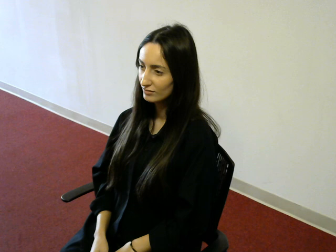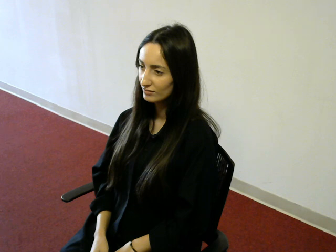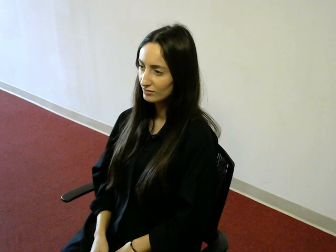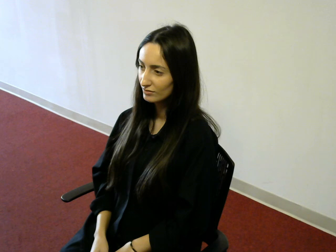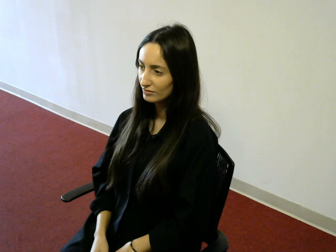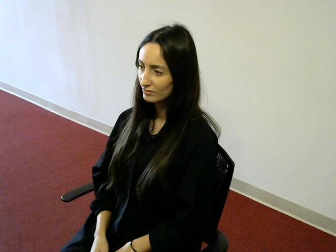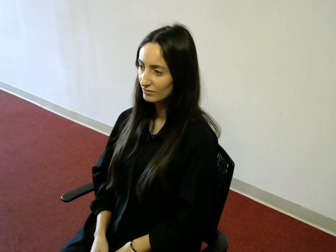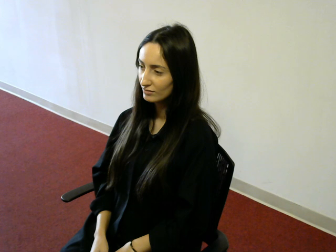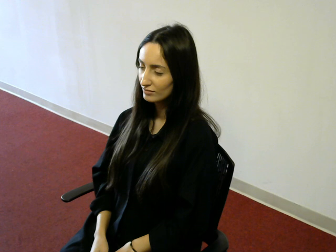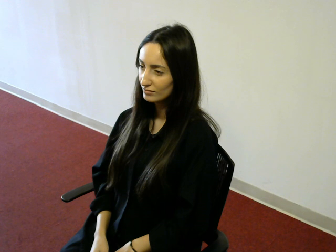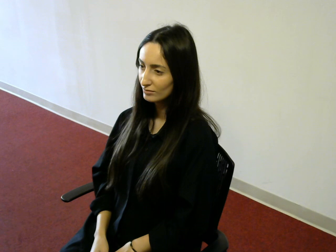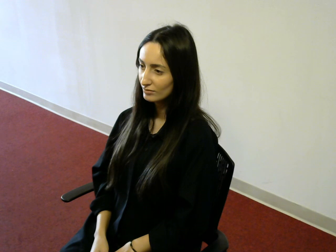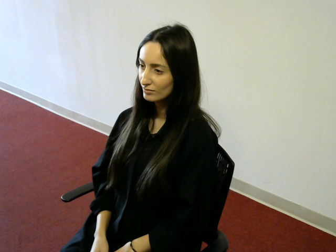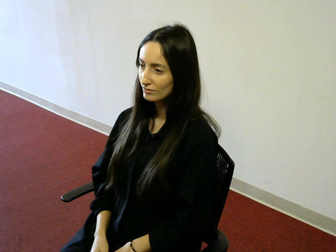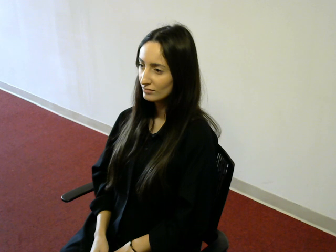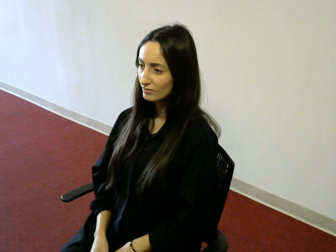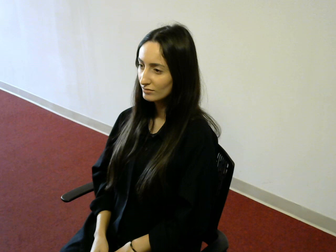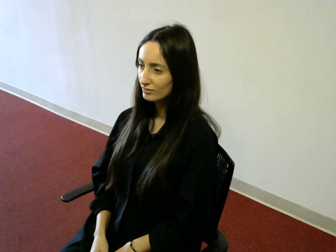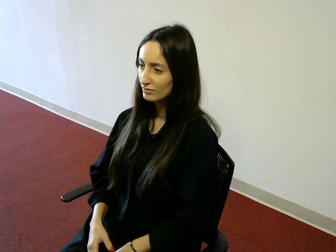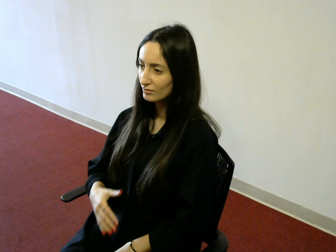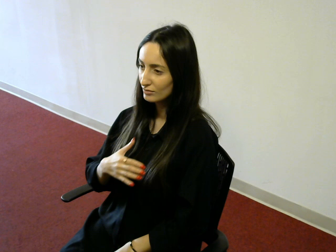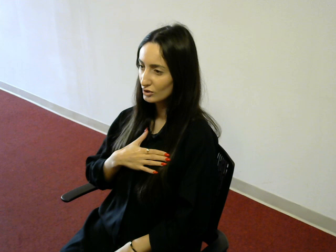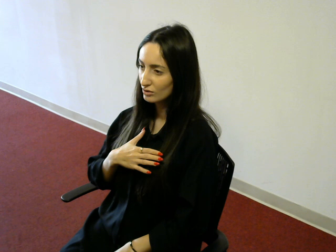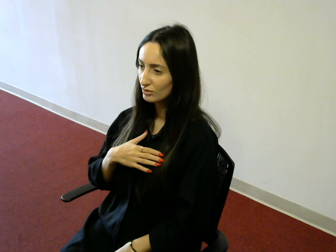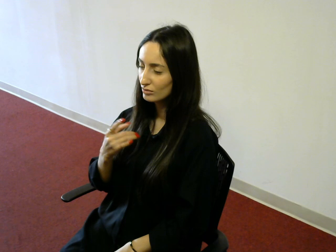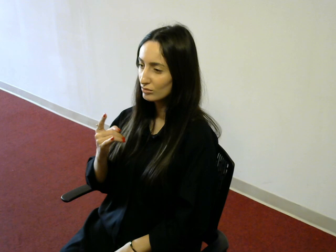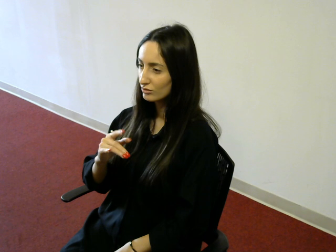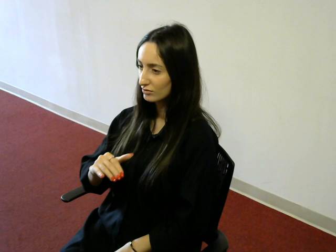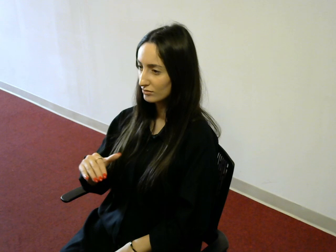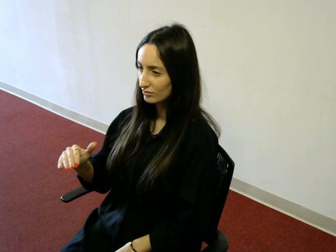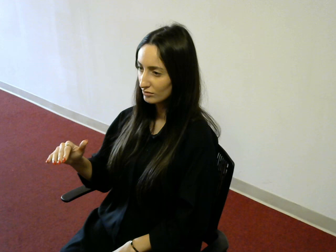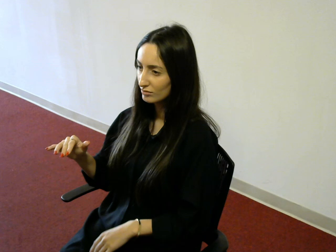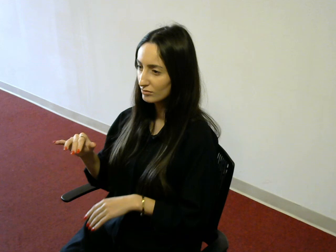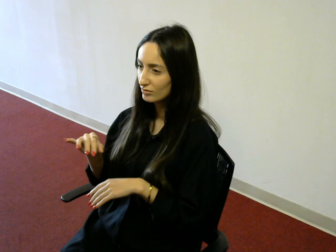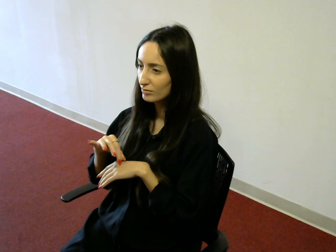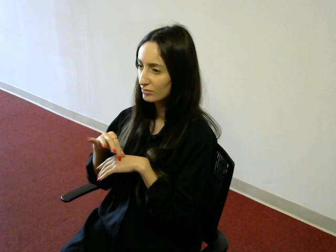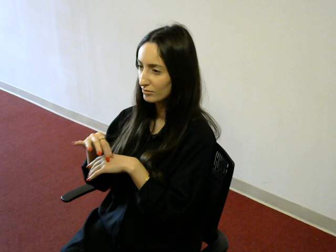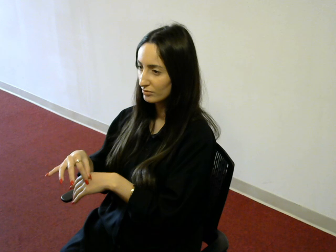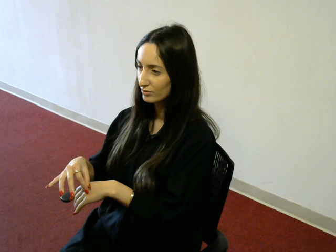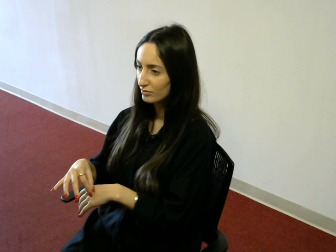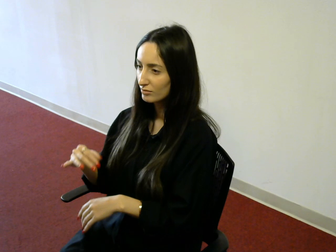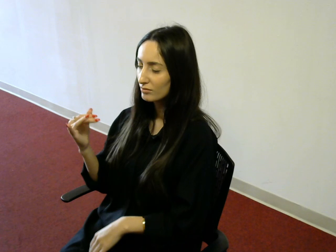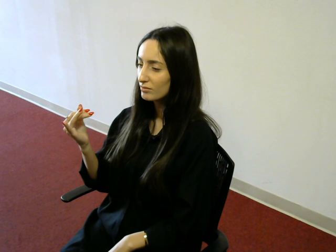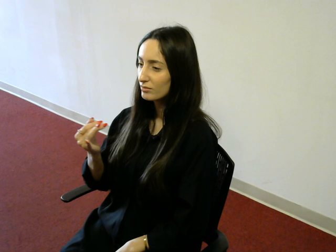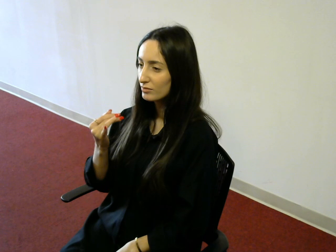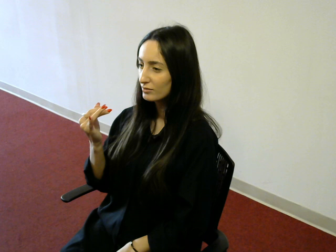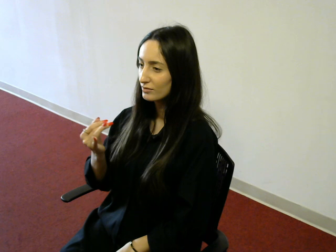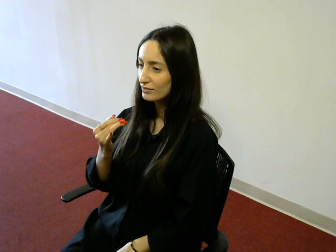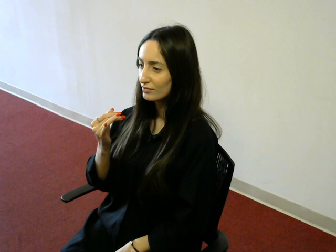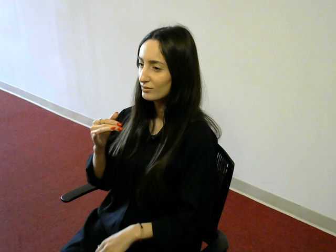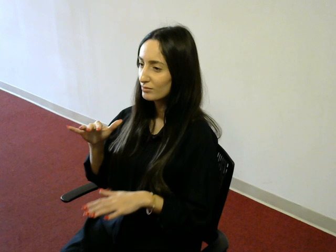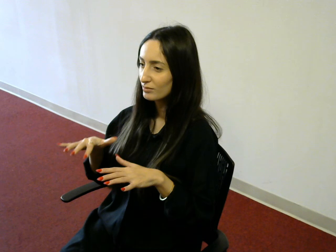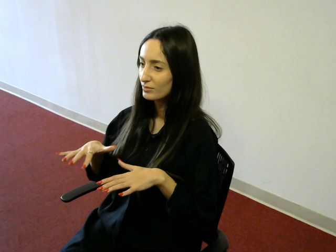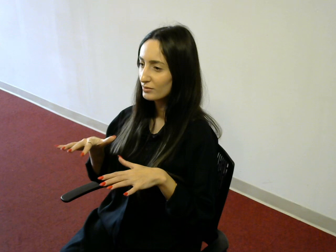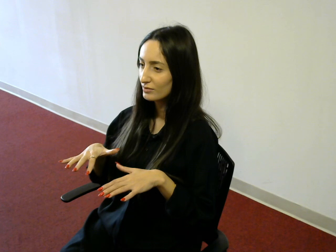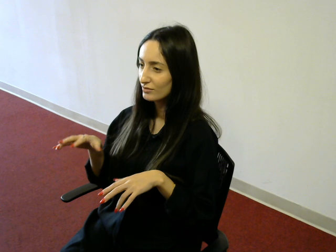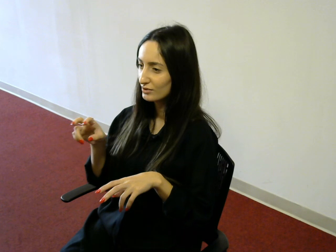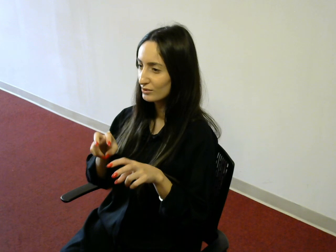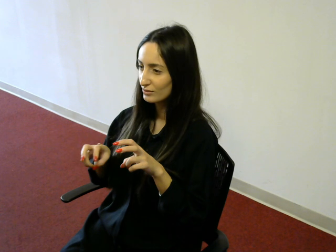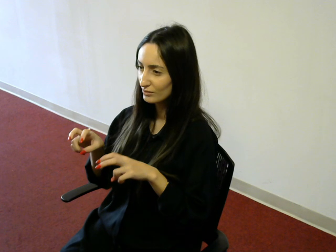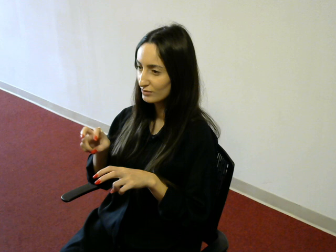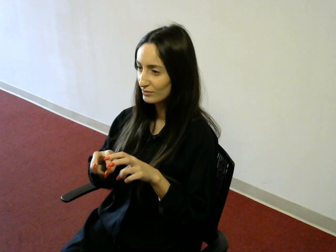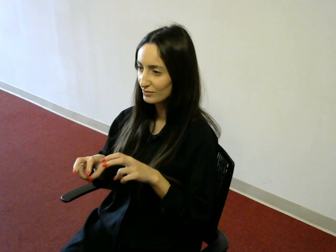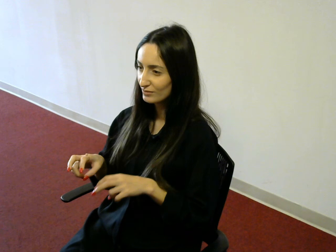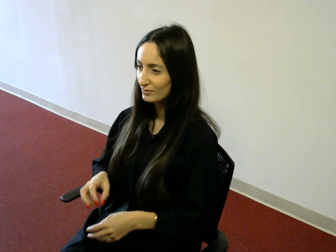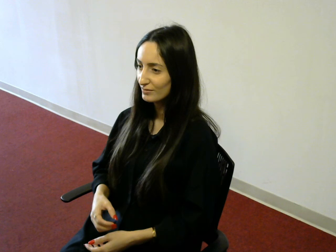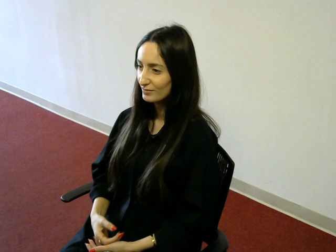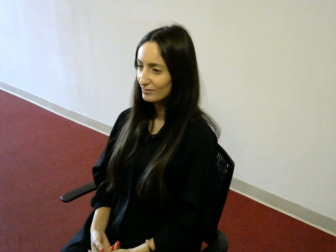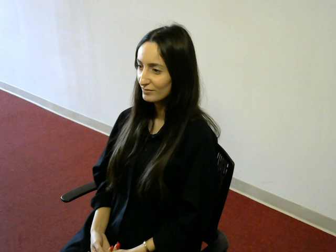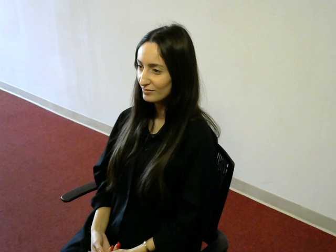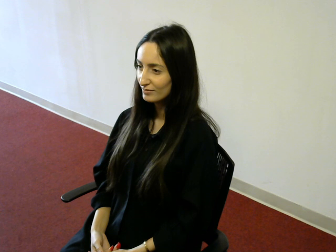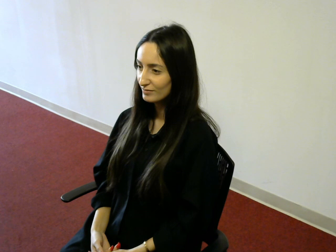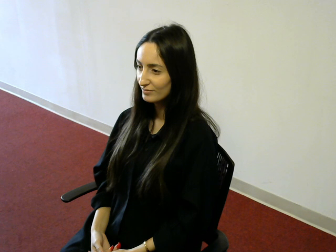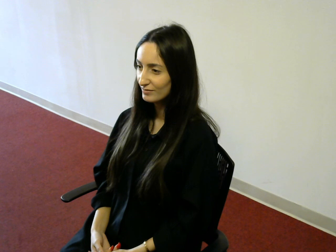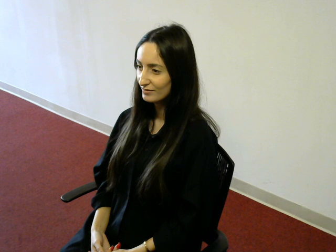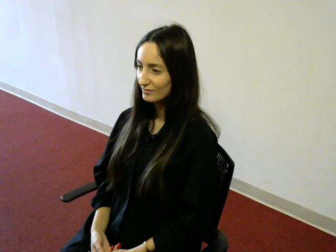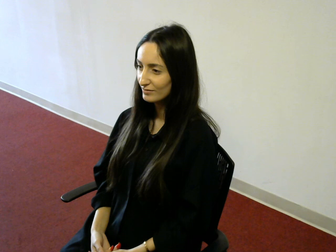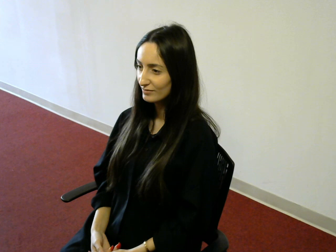Mən uşaqlarımı aparmağa maraqlı yer axtarıram